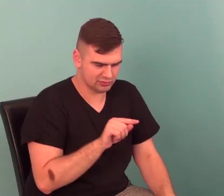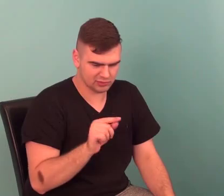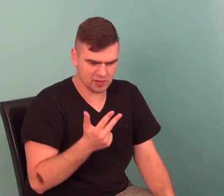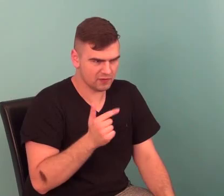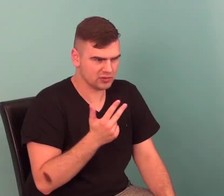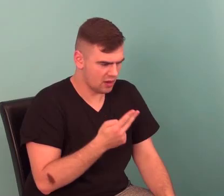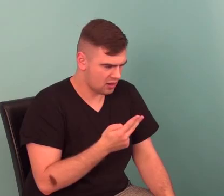Powinno być trzy, a są dwa.